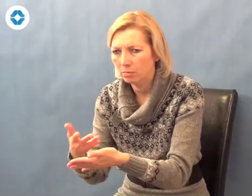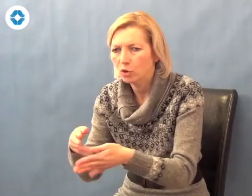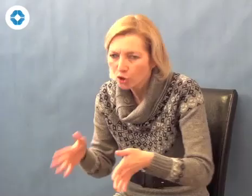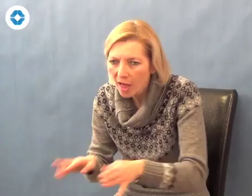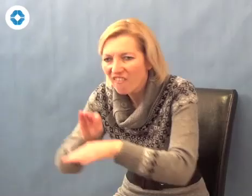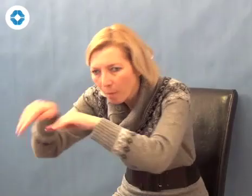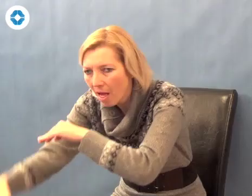Wpadł do rzeki.